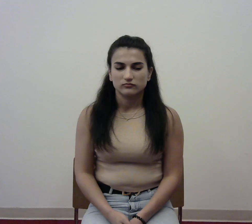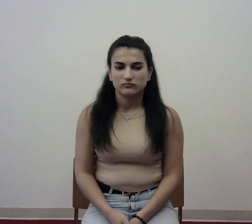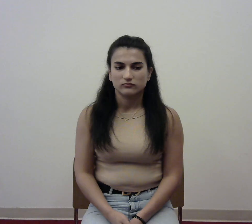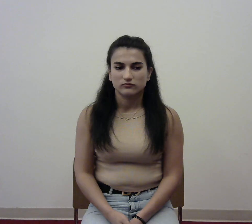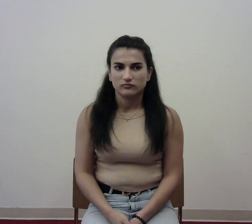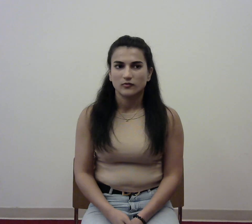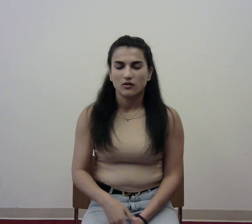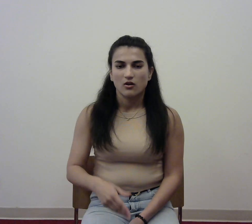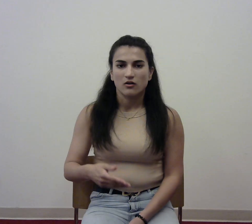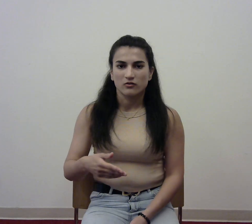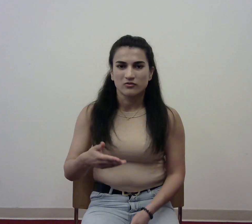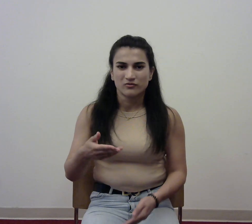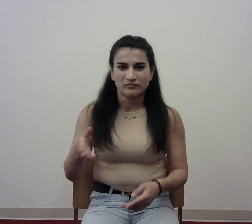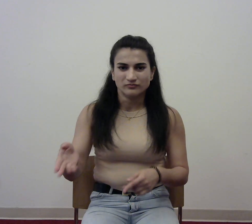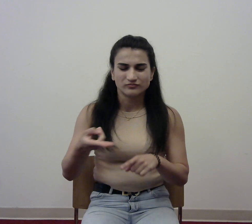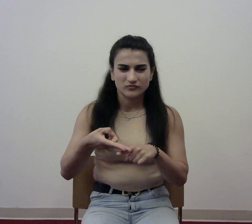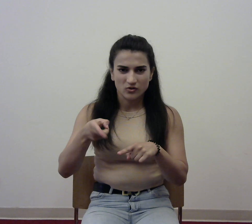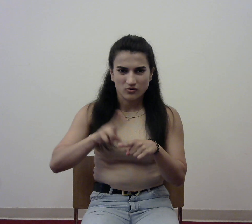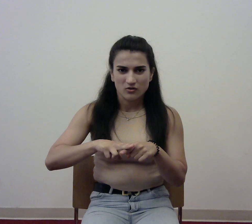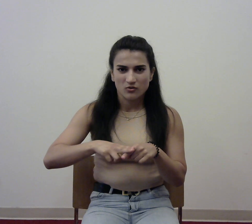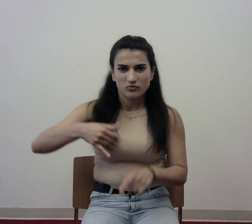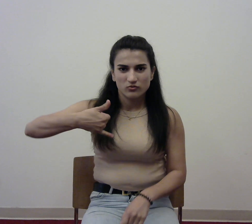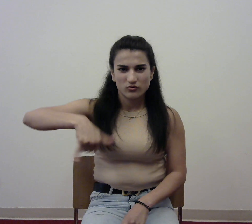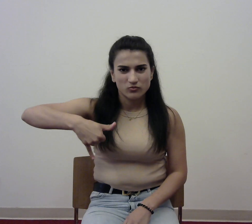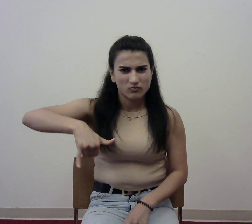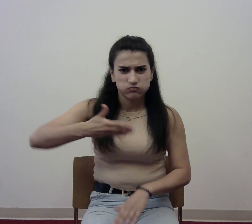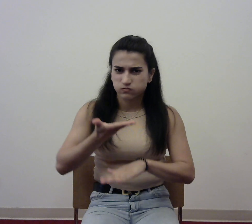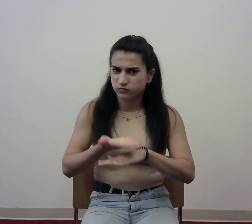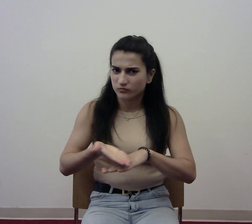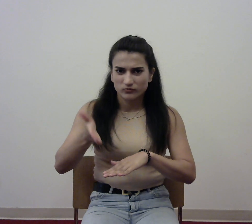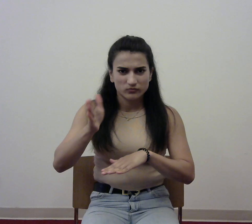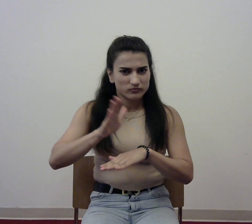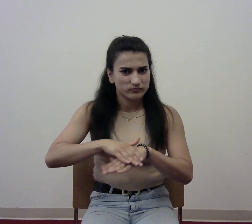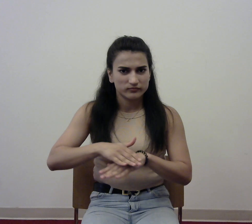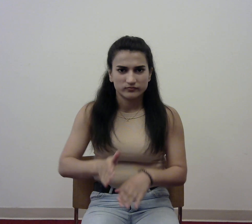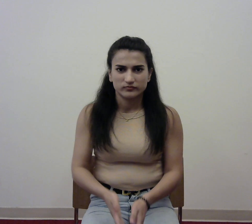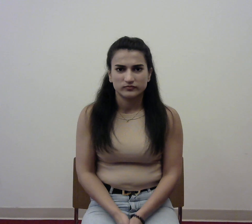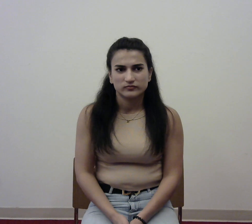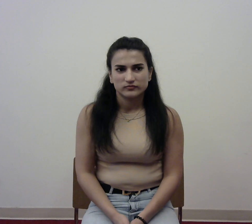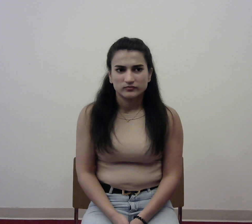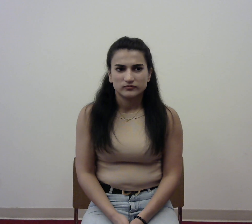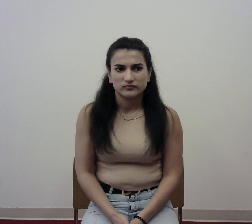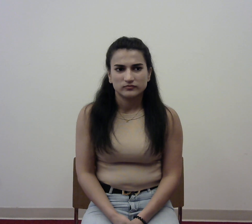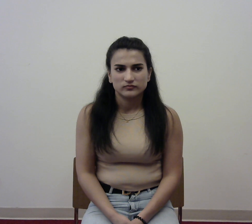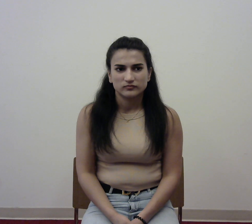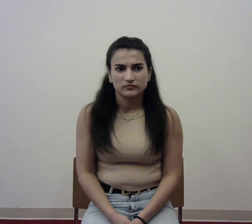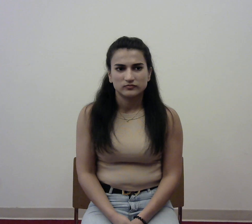Bu çanta ağırdır